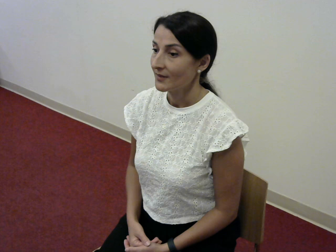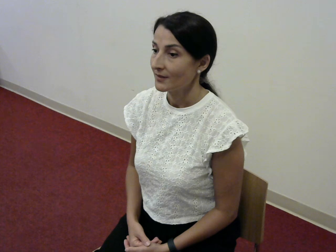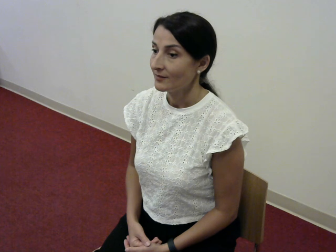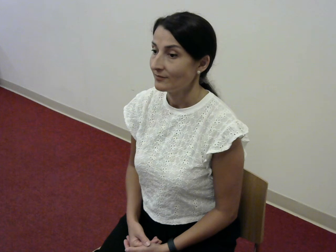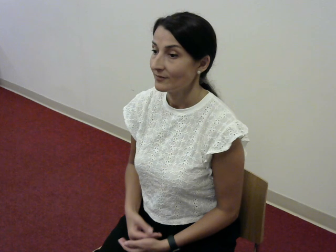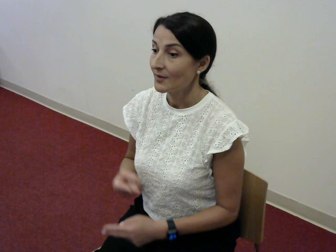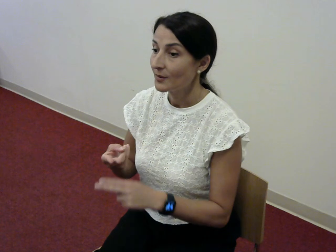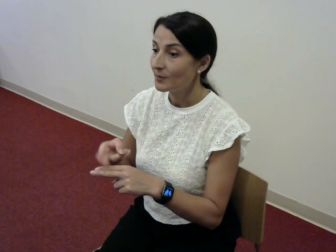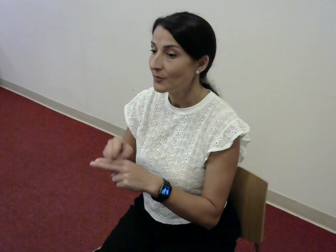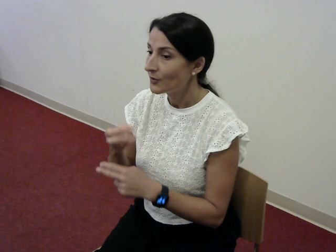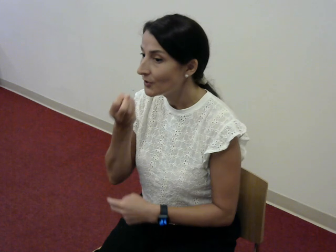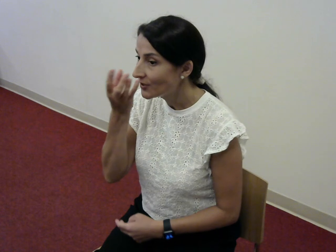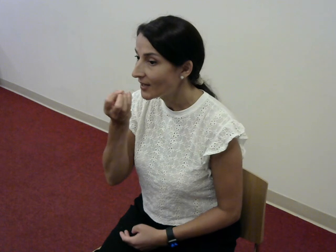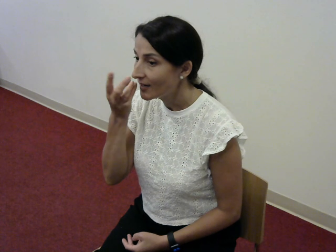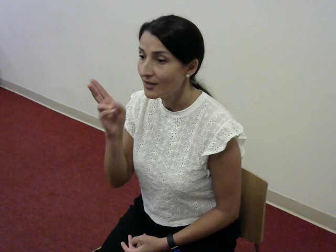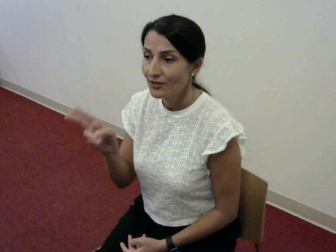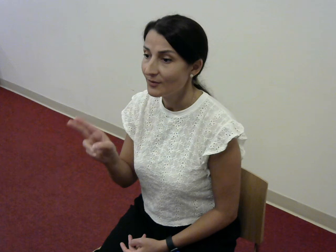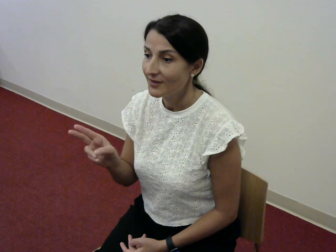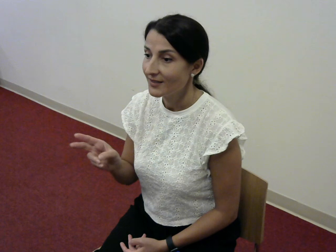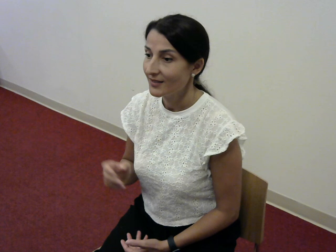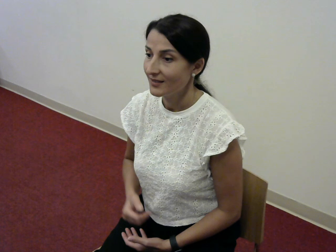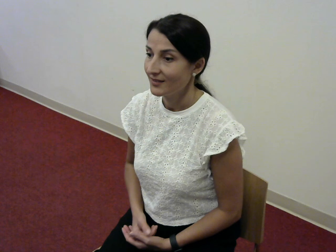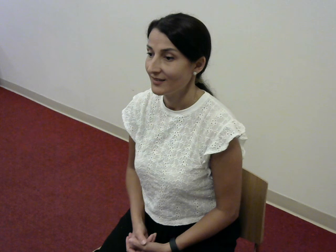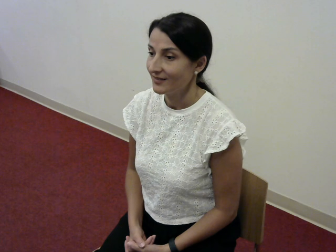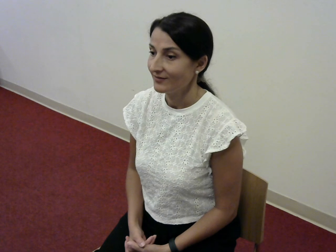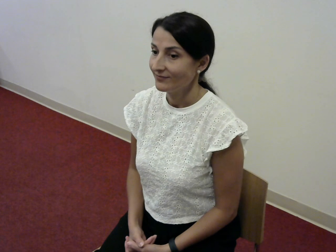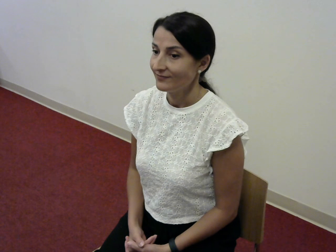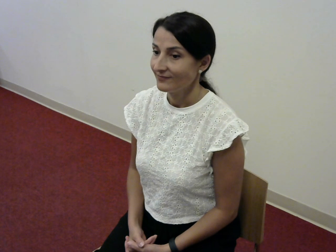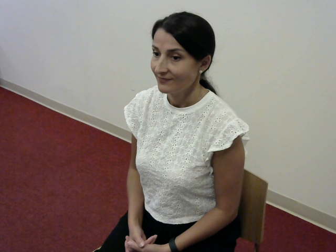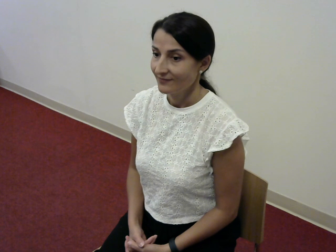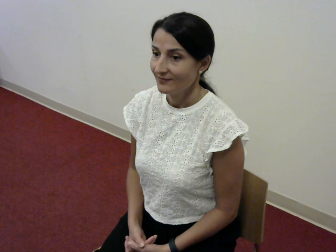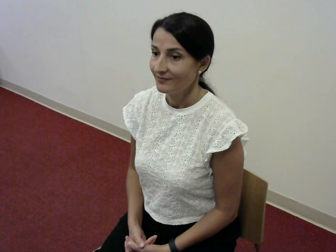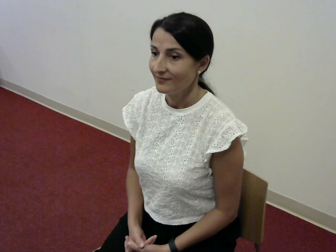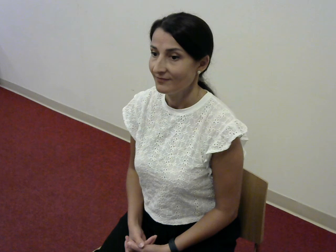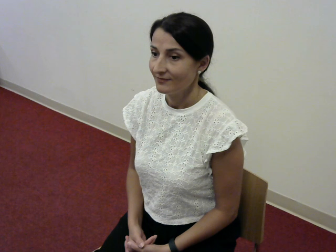Bu çiçəklər kimindir?